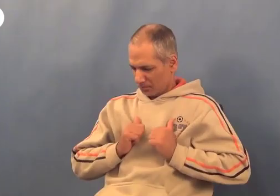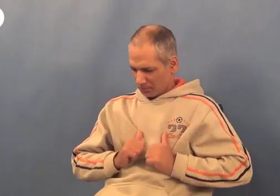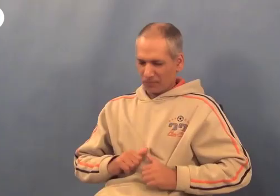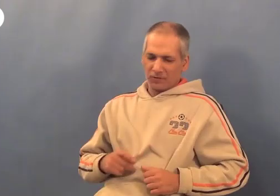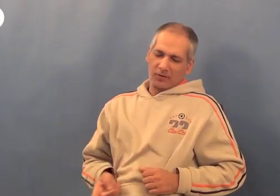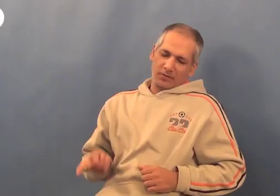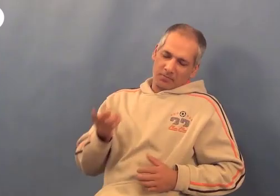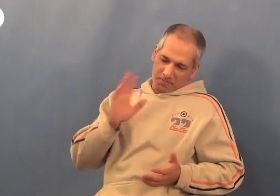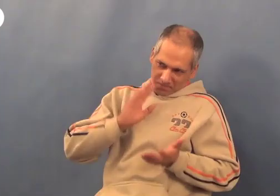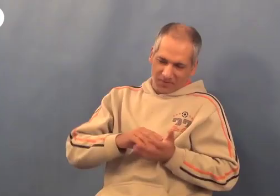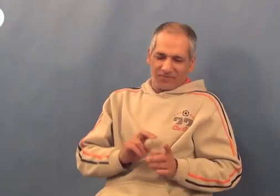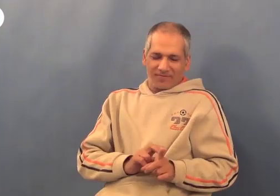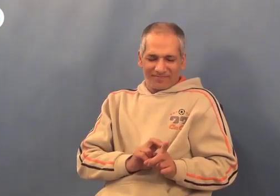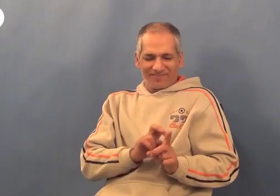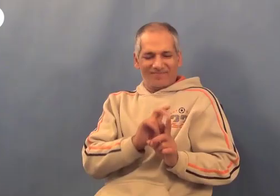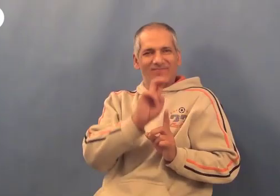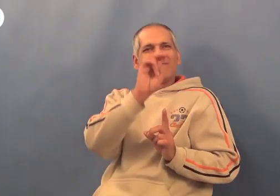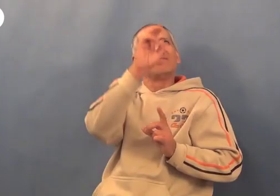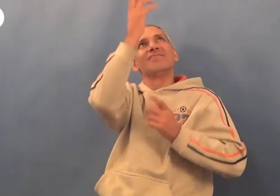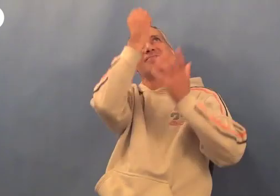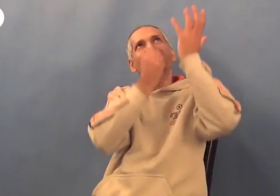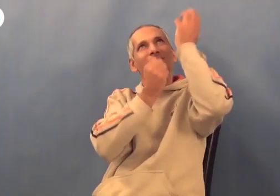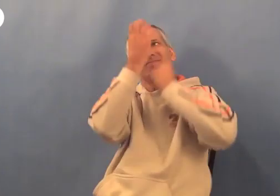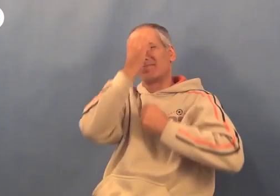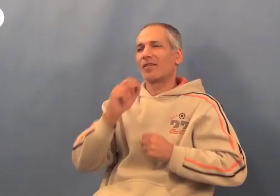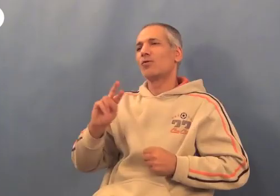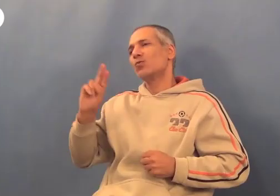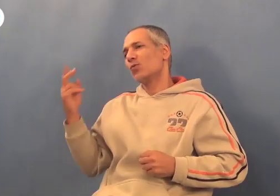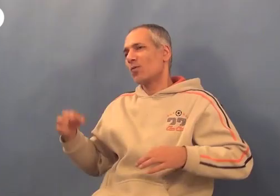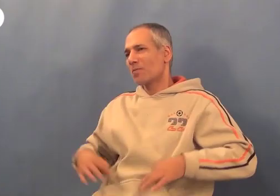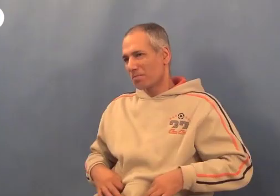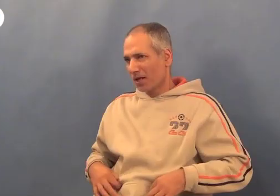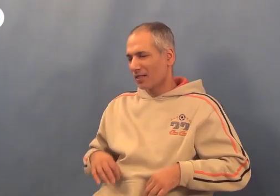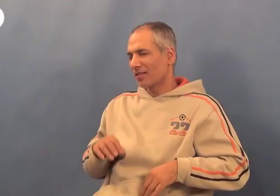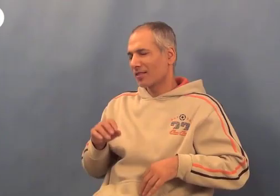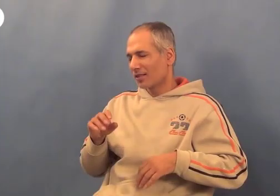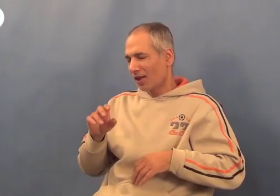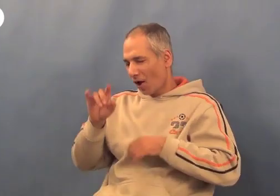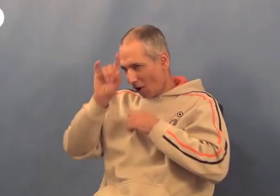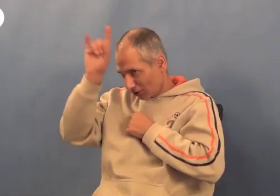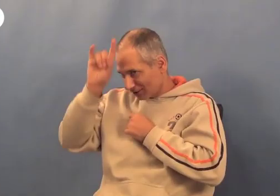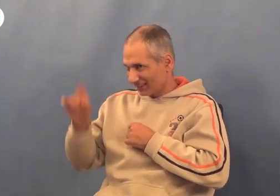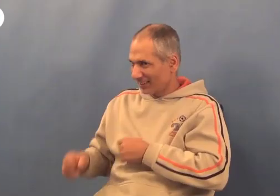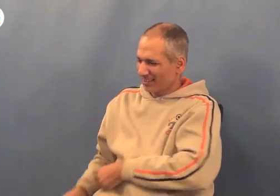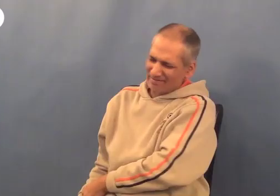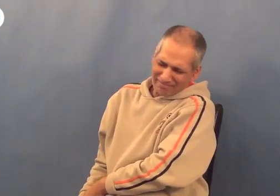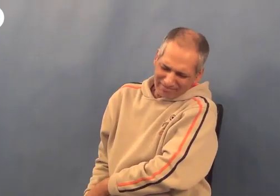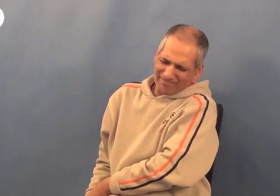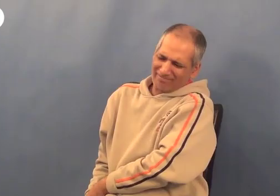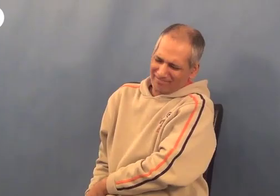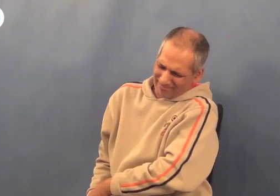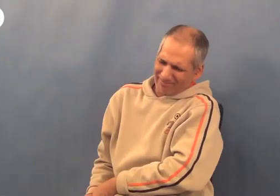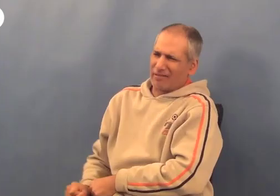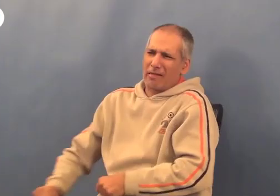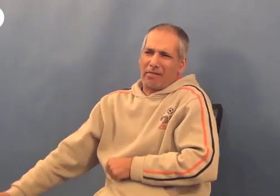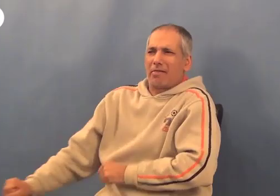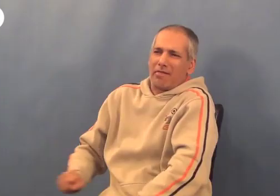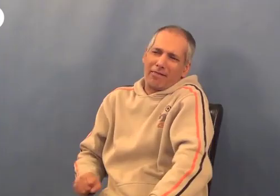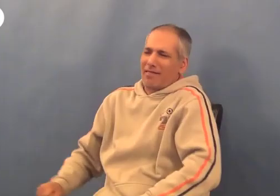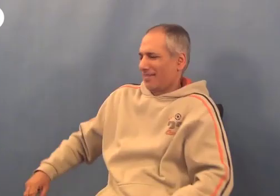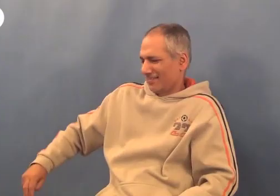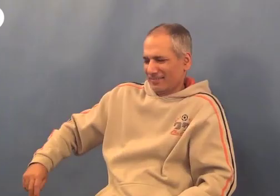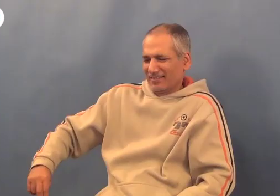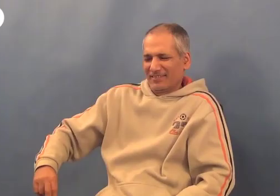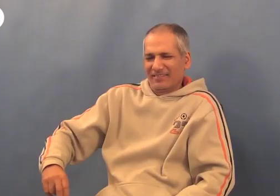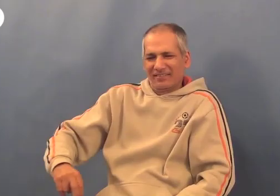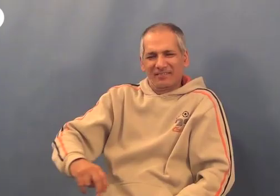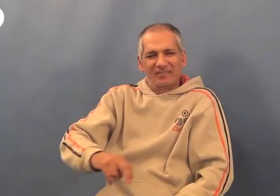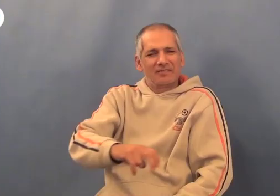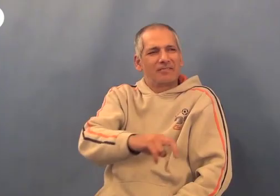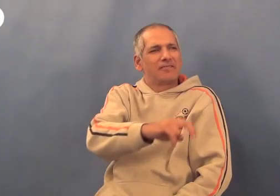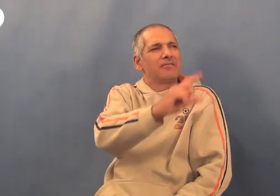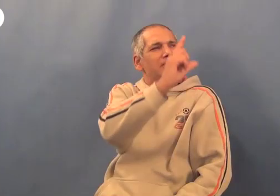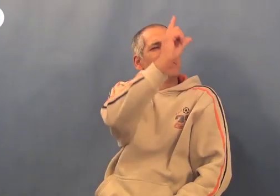Jeszcze raz wchodzi na górę zrywać gruszki, a inny pan idzie z kozą na sznurku, ciągnie ją, odchodzą.